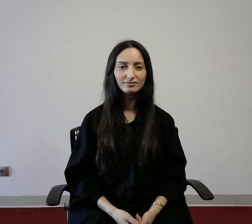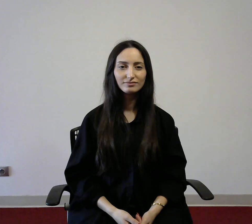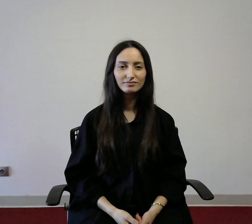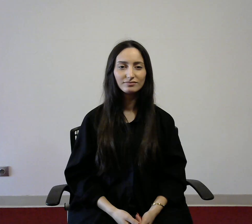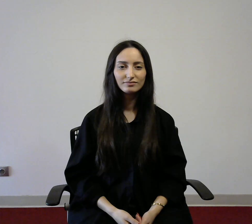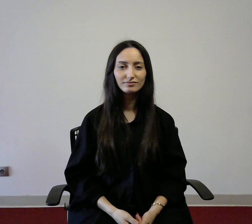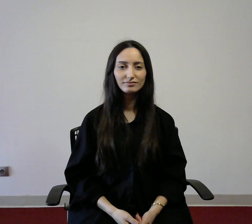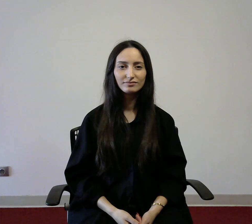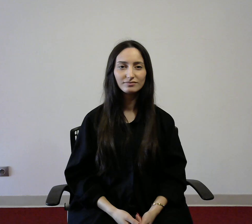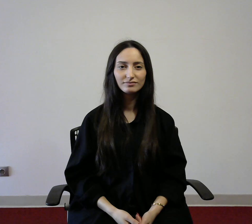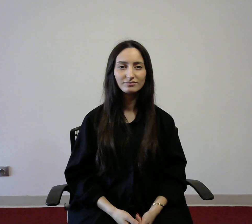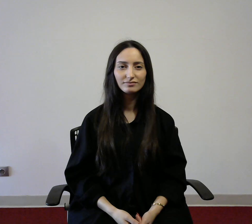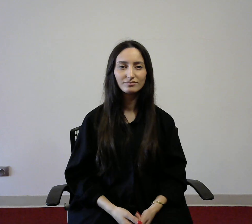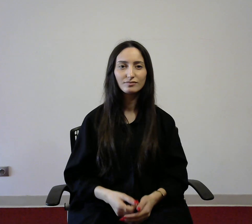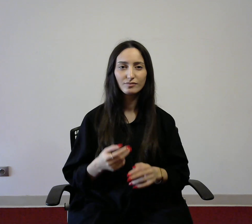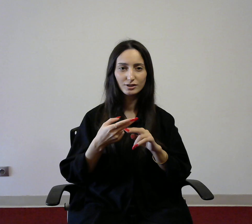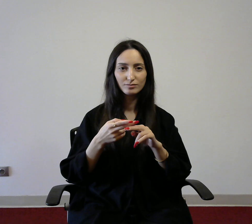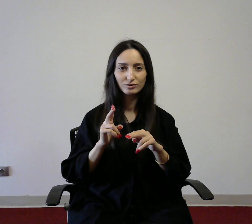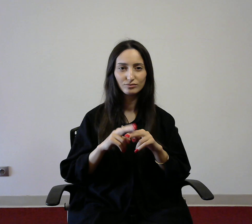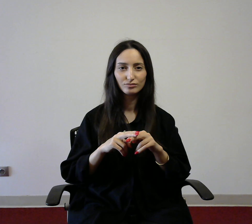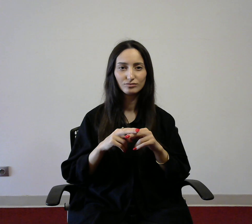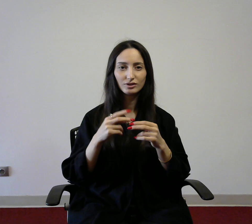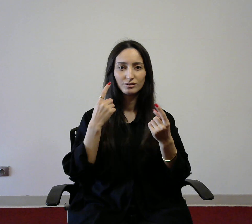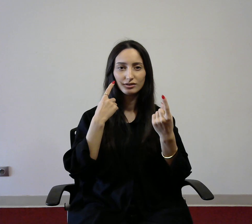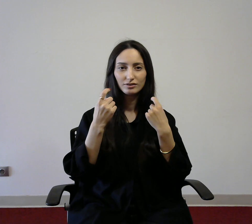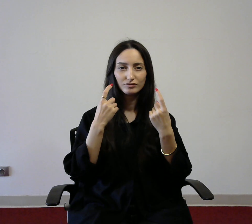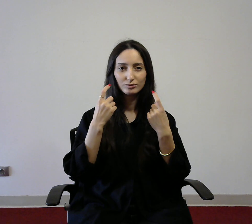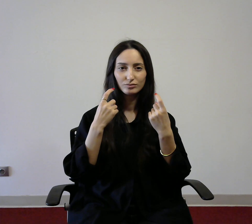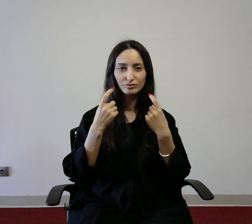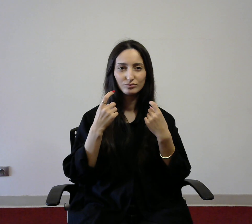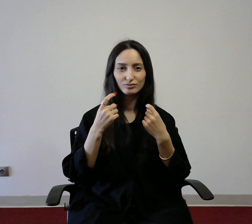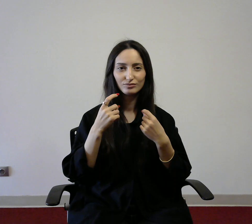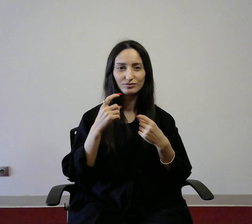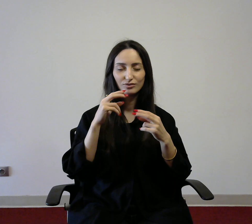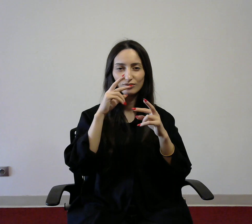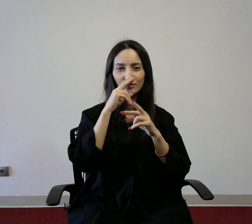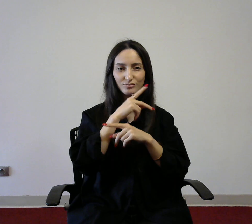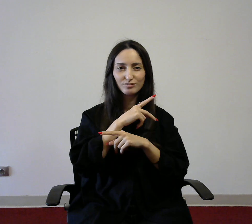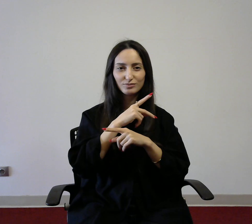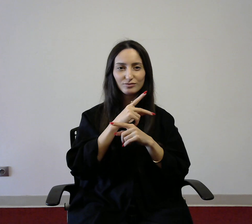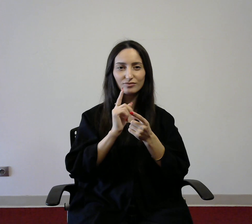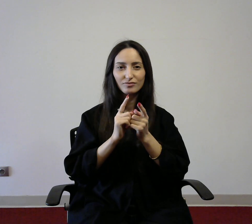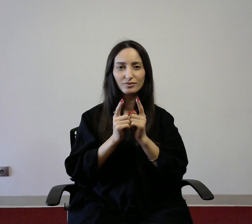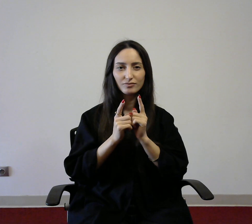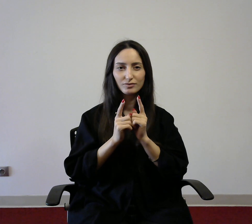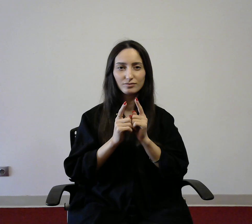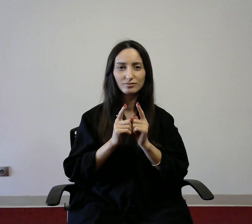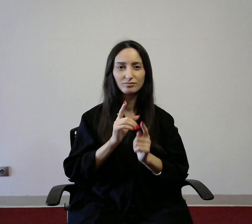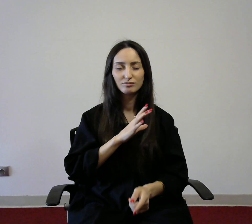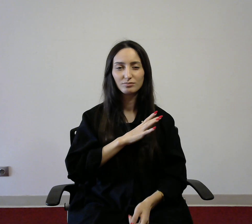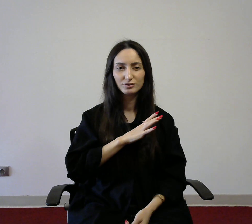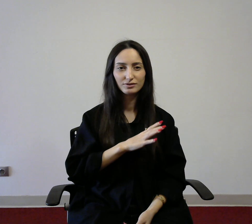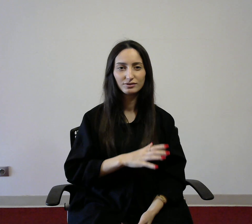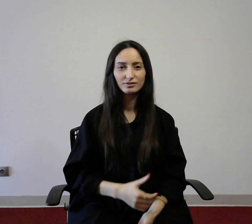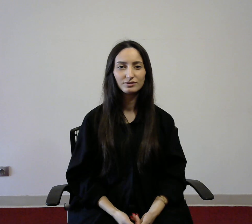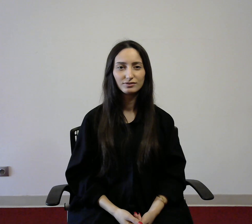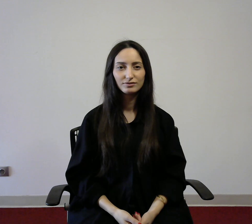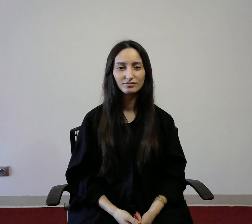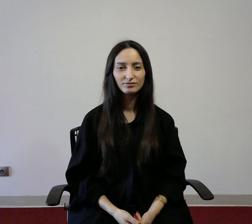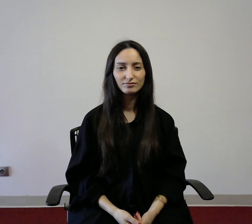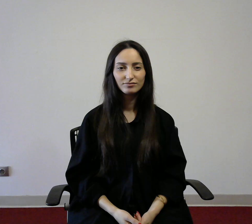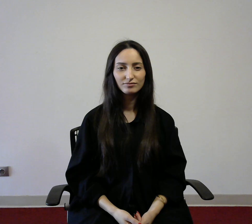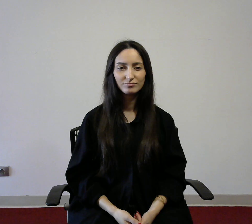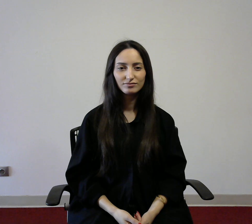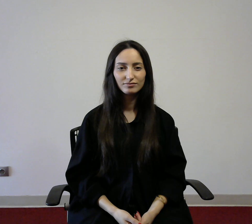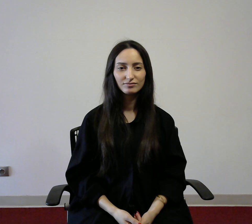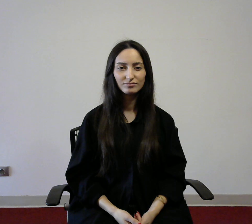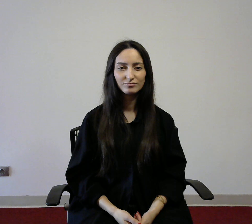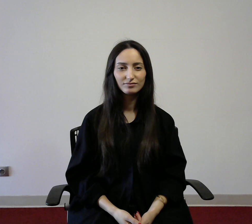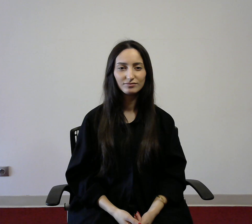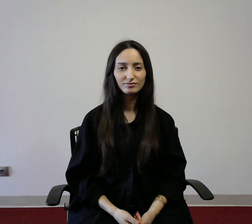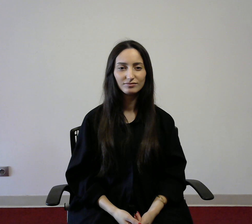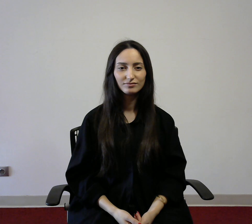Bu məlumat səhv tərcümə olunub